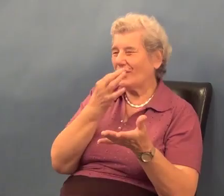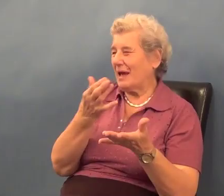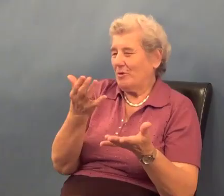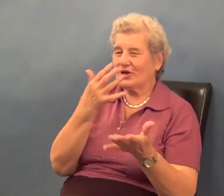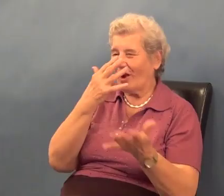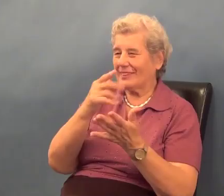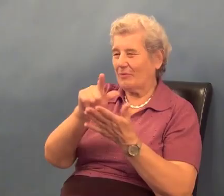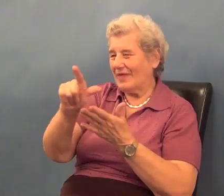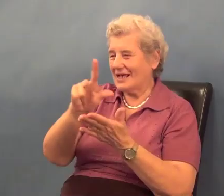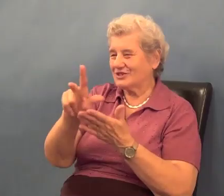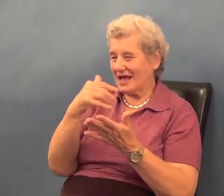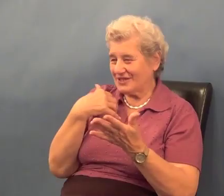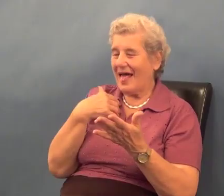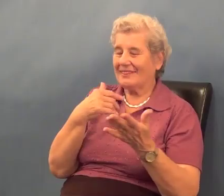Wygląda na dwanaście, trzynaście lat.